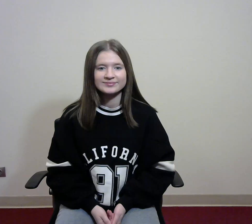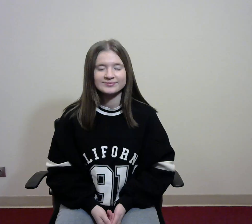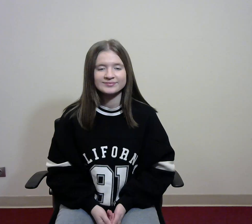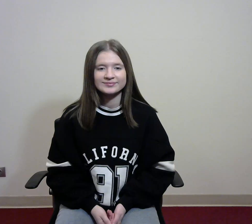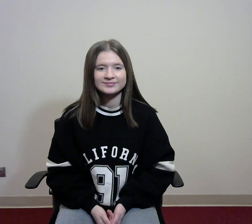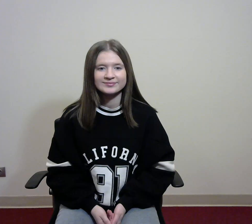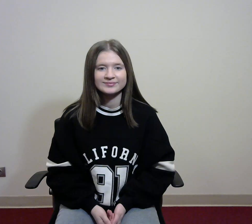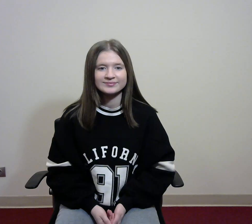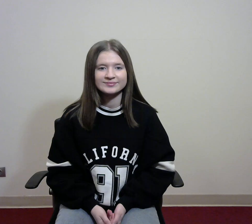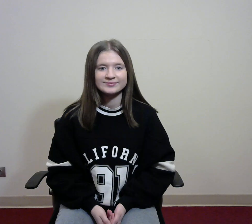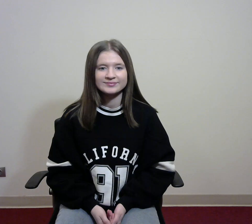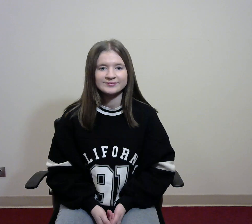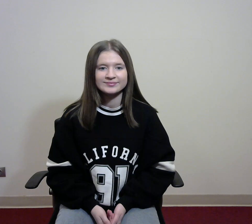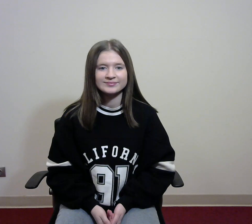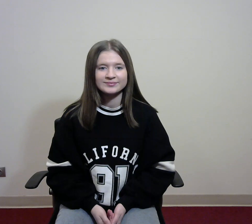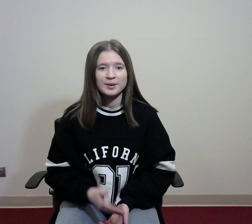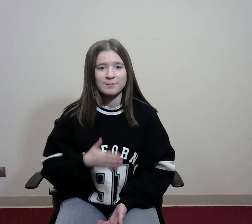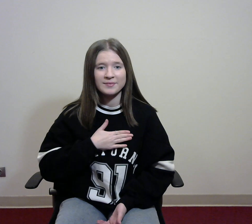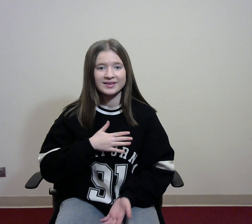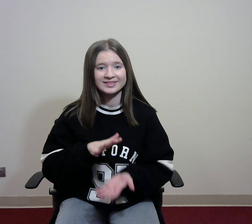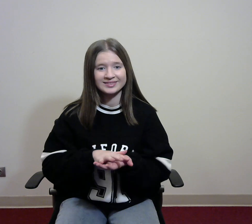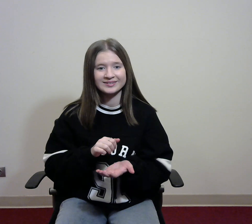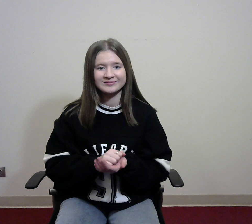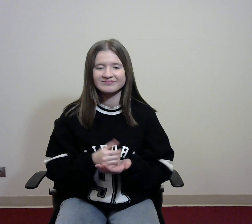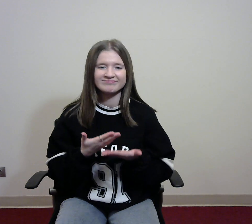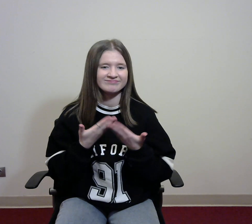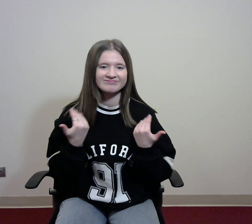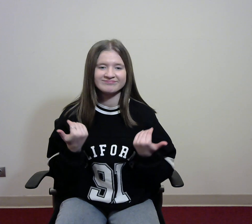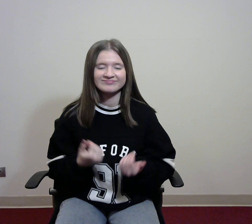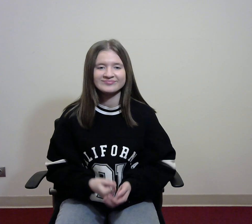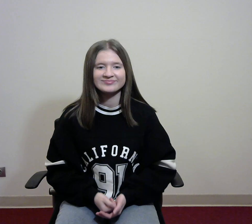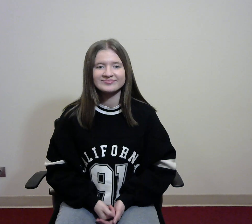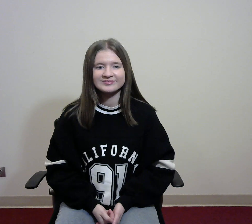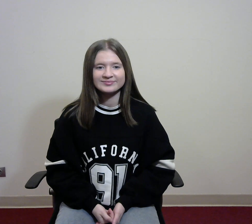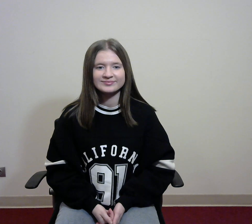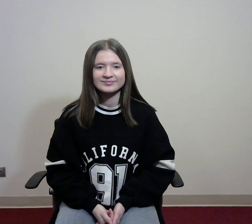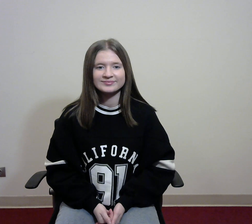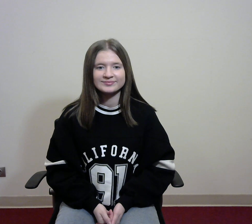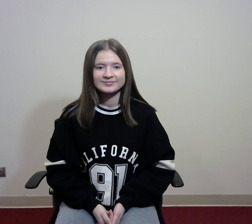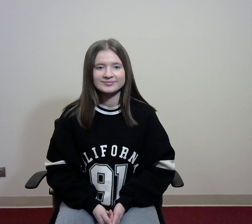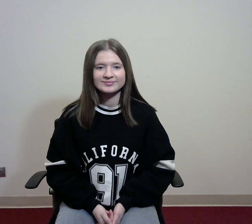Mənim ləqəbim yoxdur